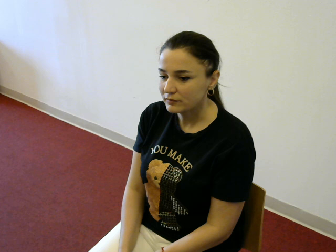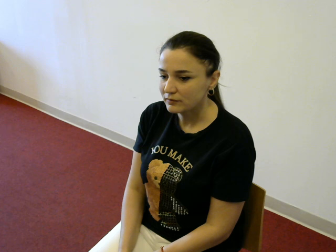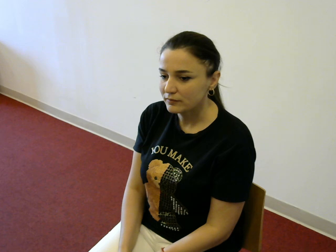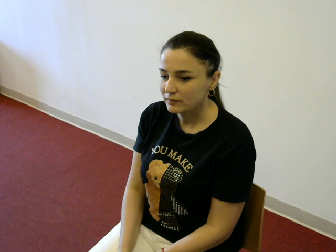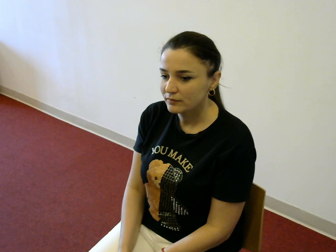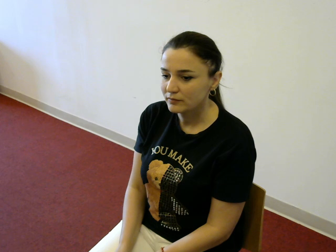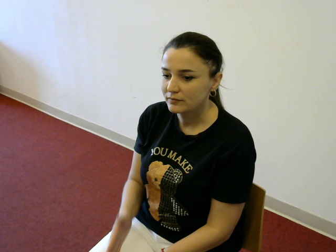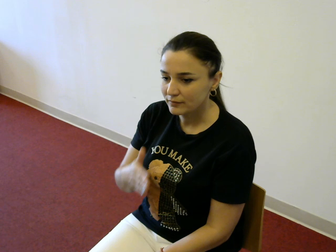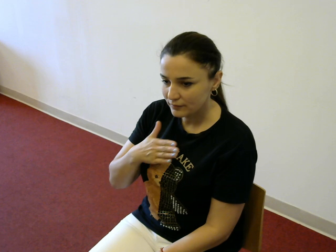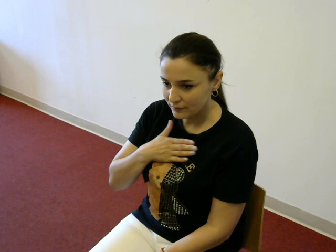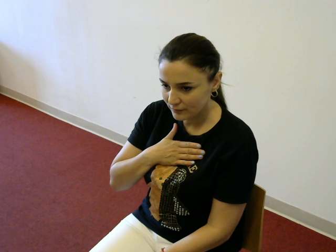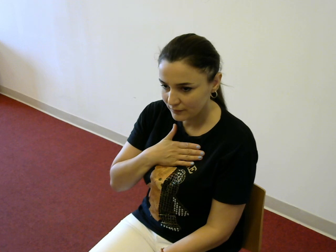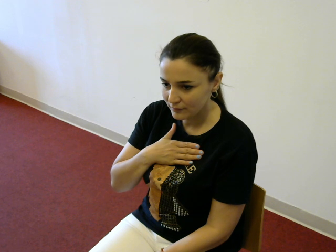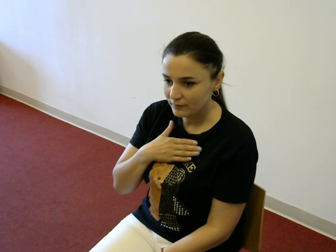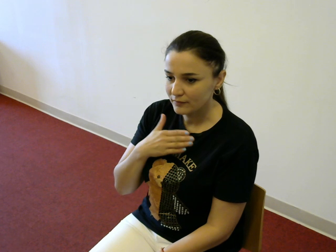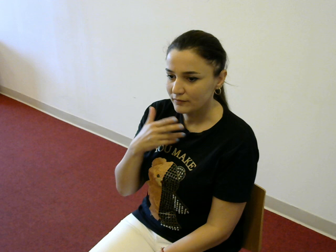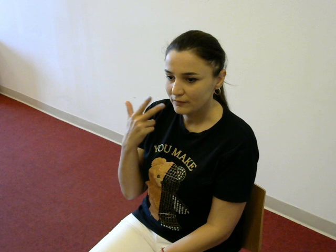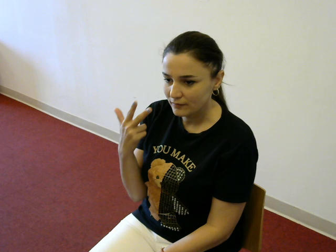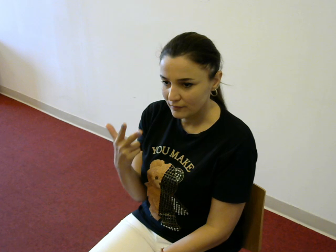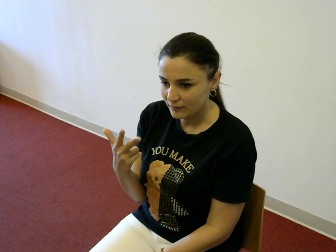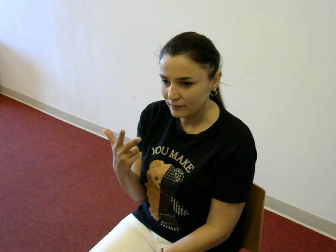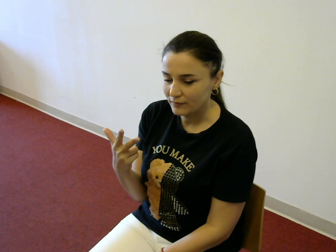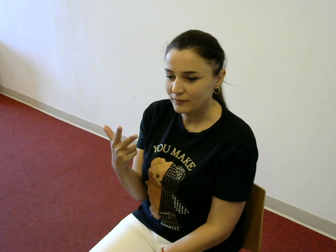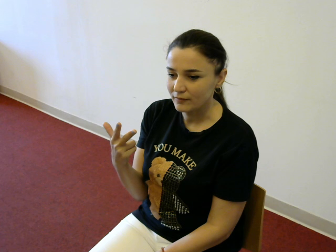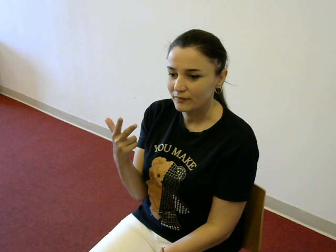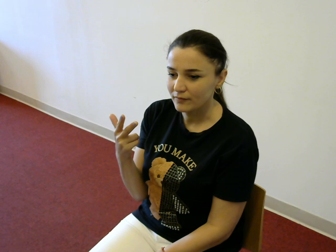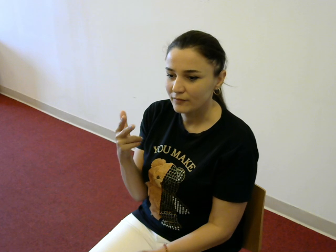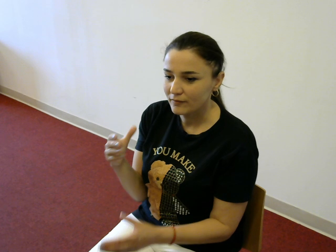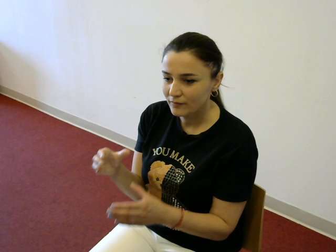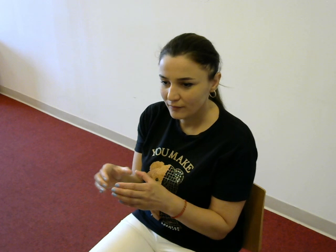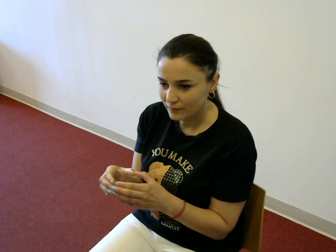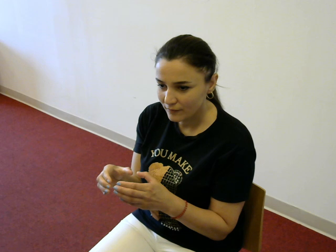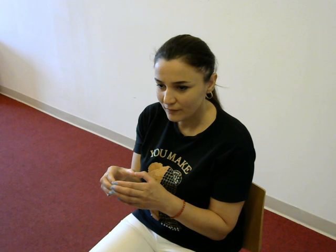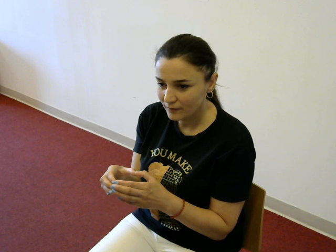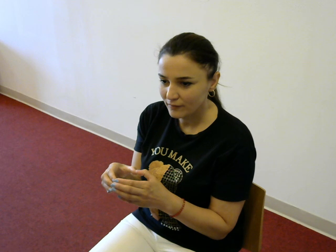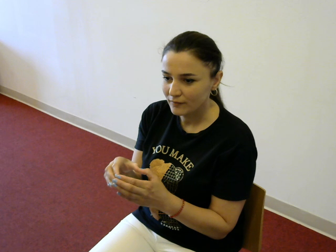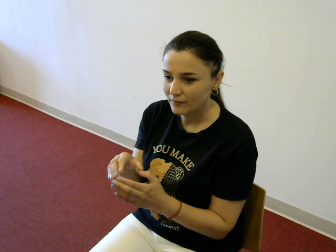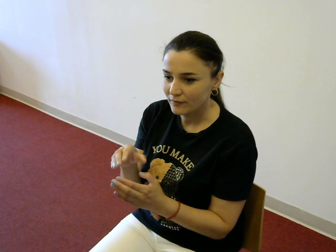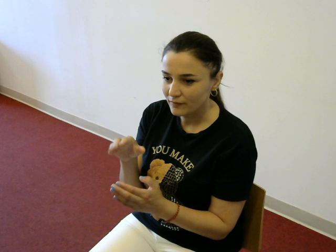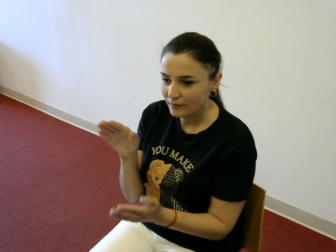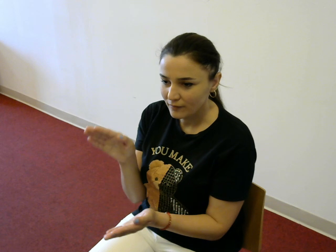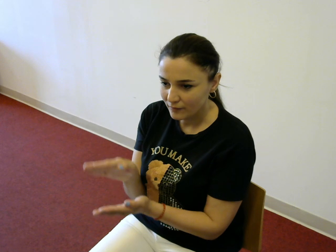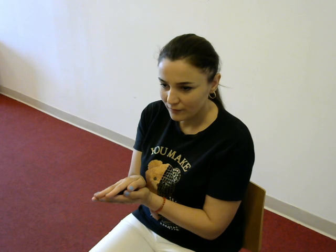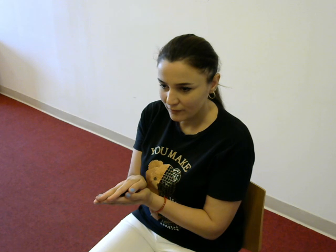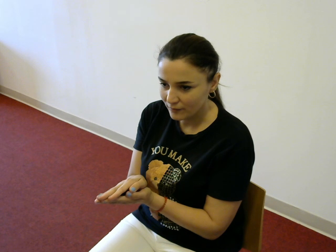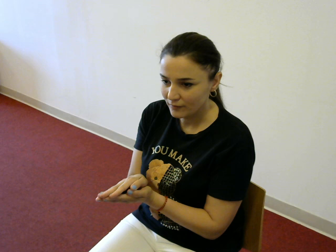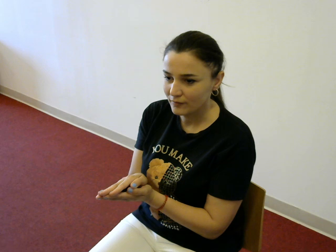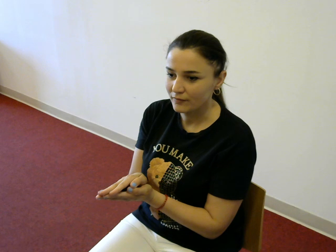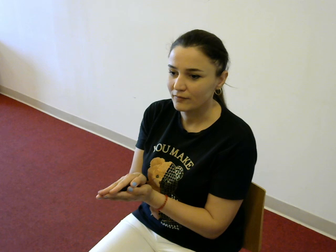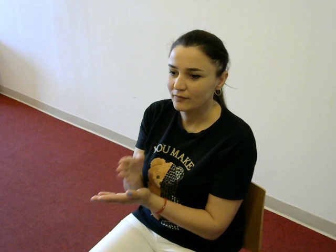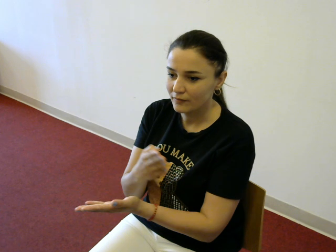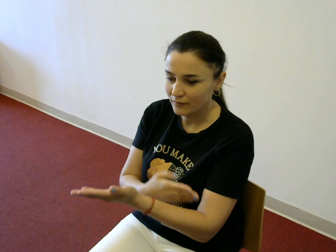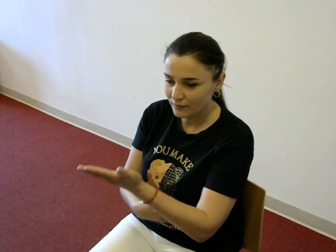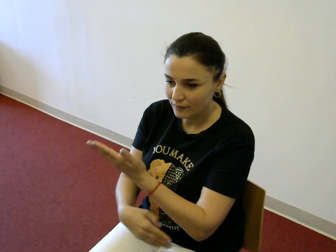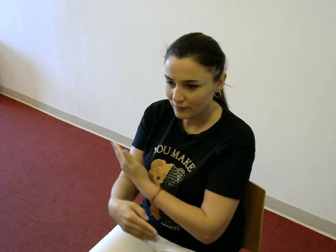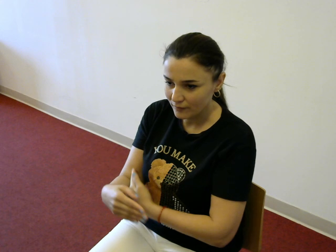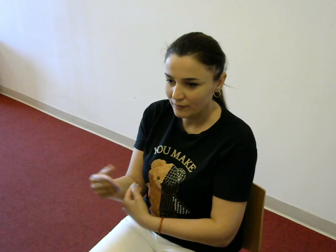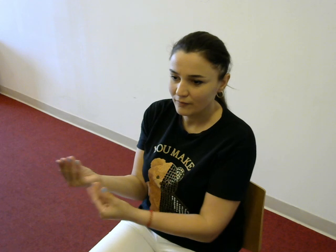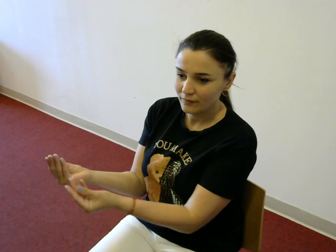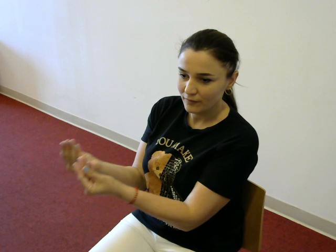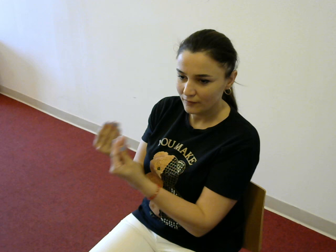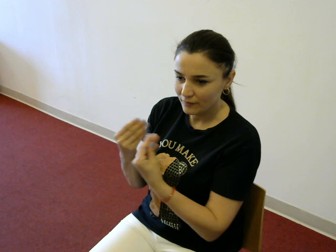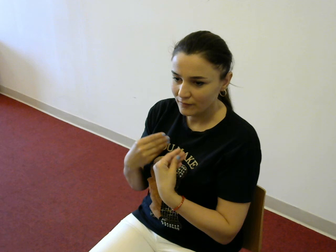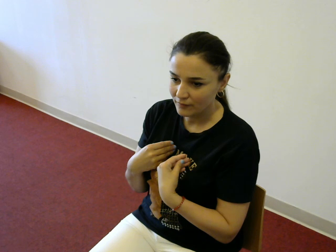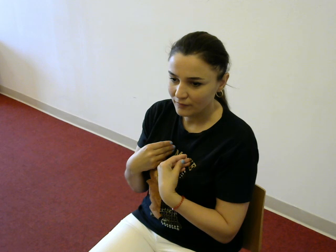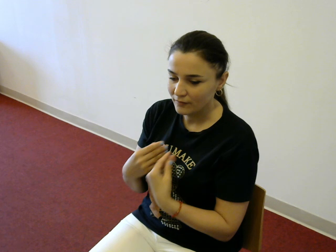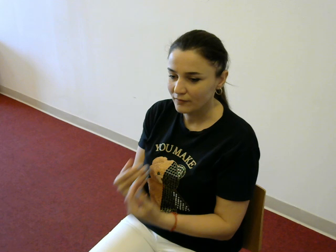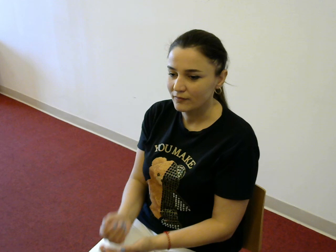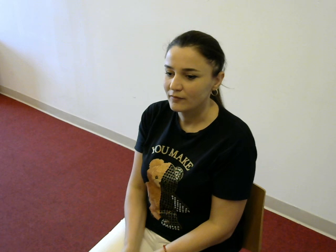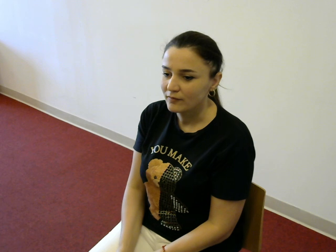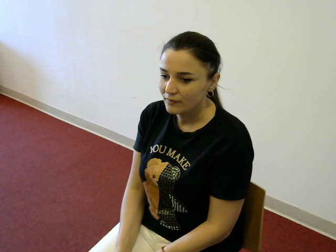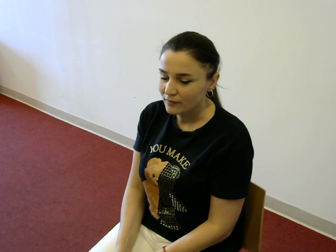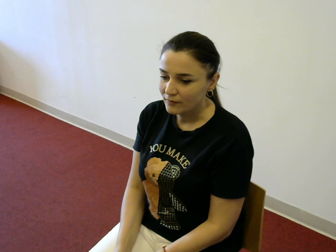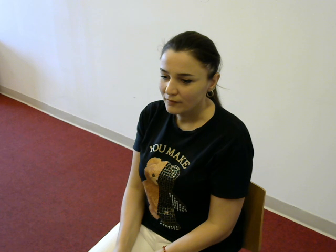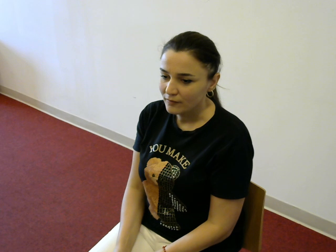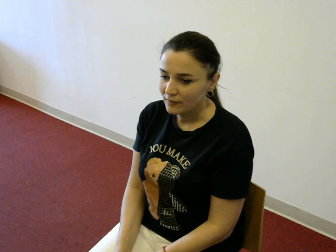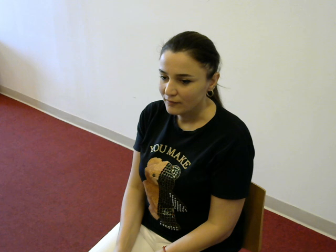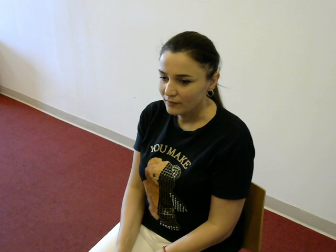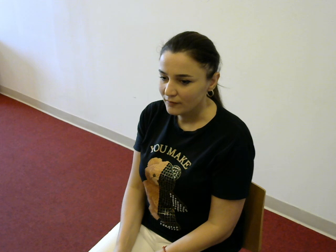Mənə III dərəcə müddətsiz əlillik verilib